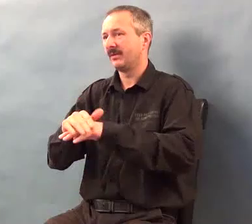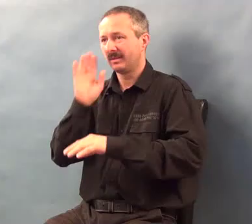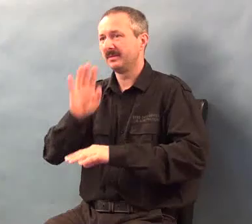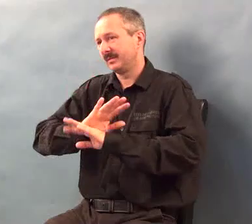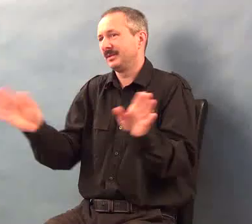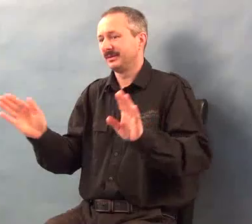To koniec.